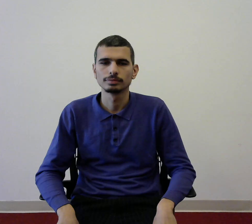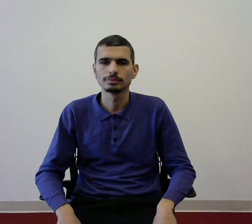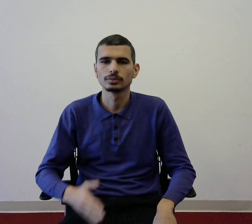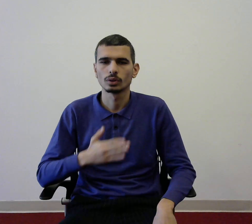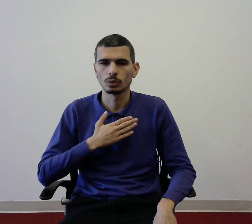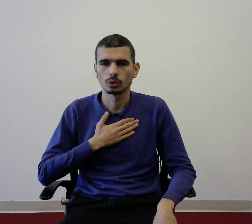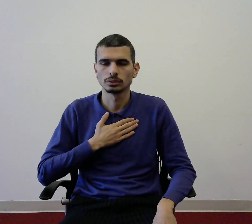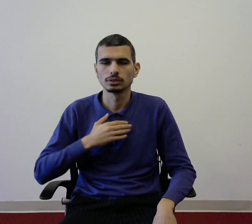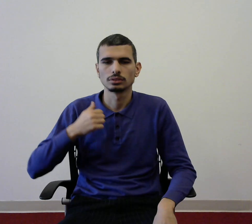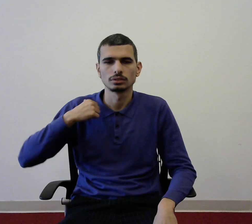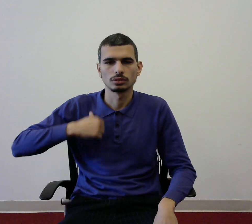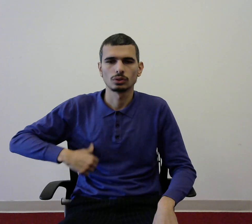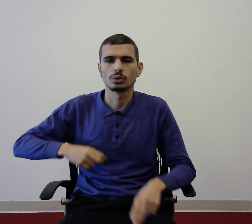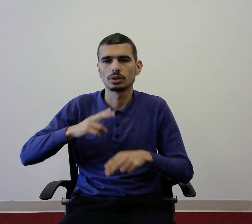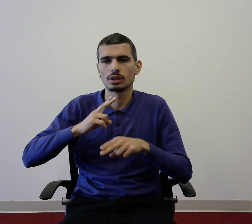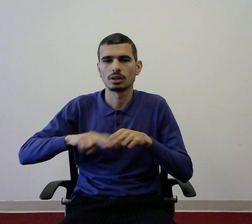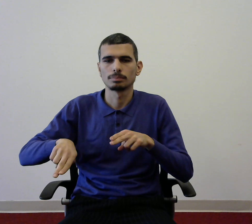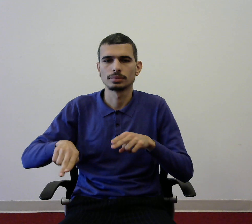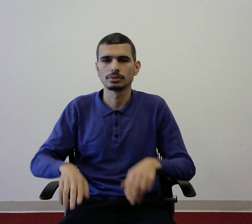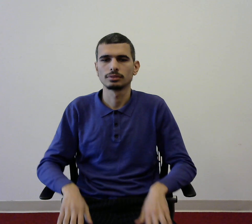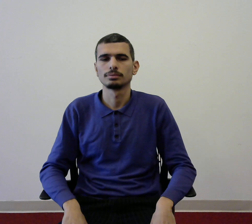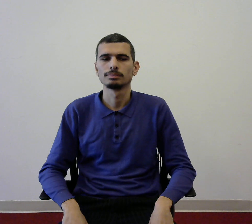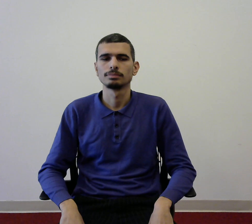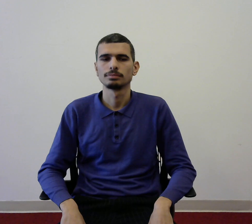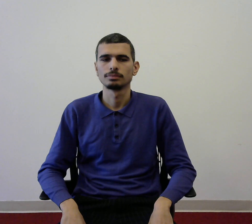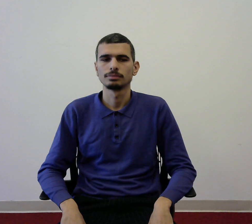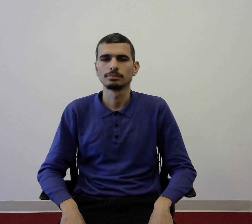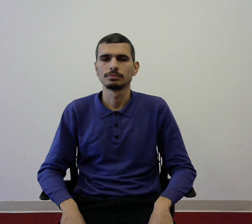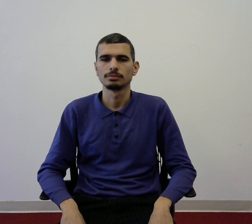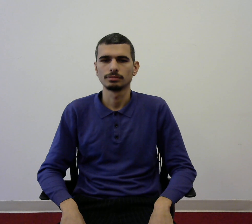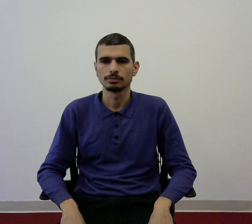Mən çantamı itirmişəm